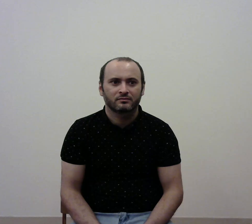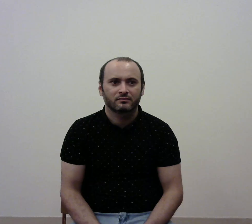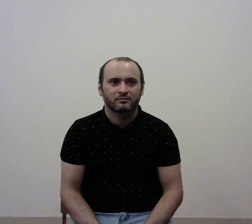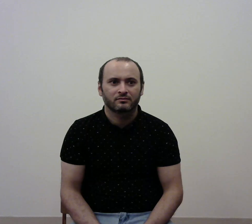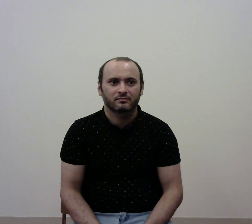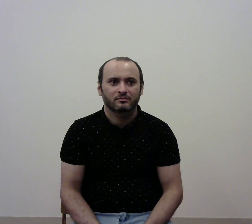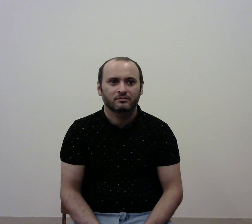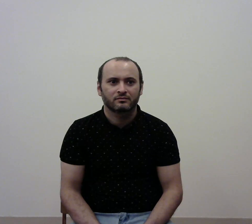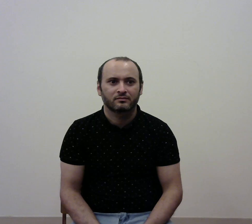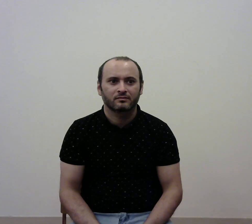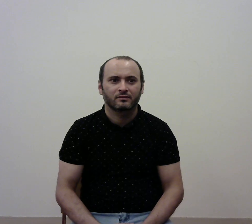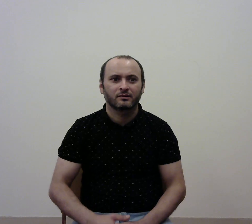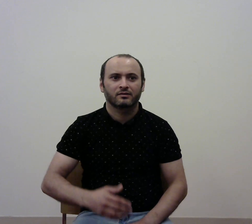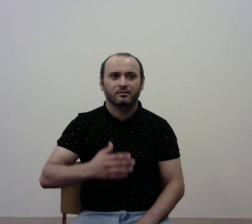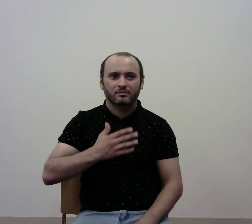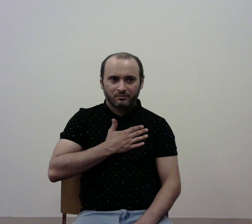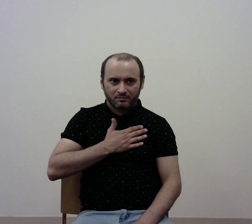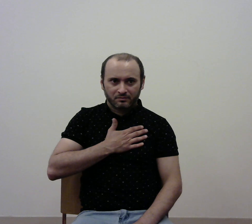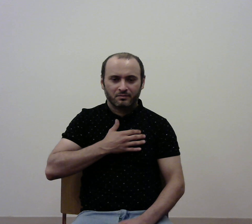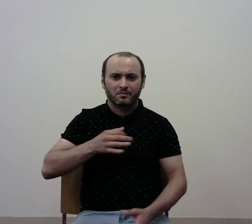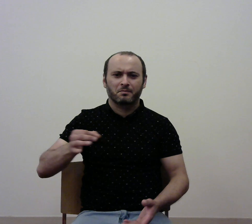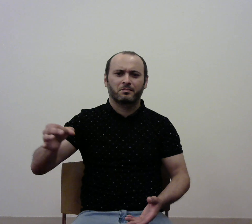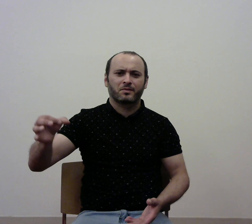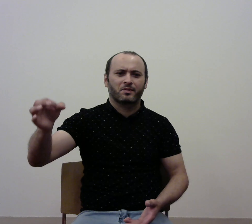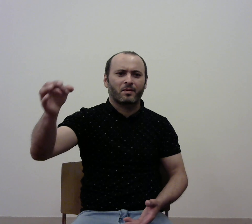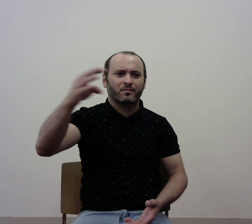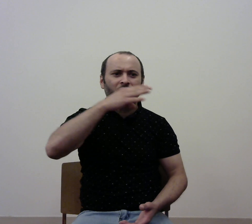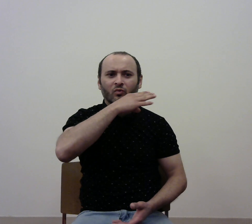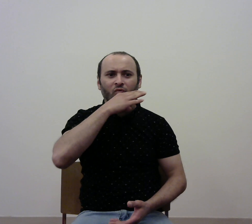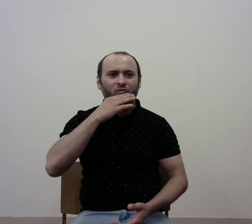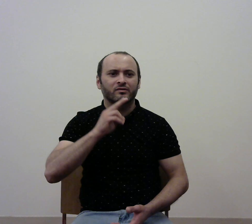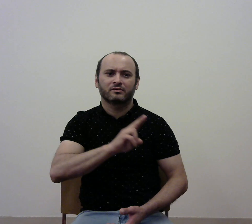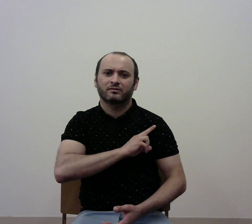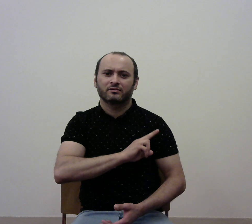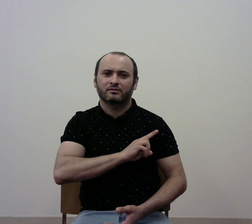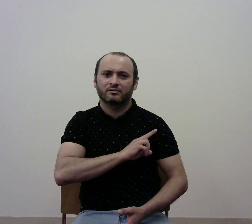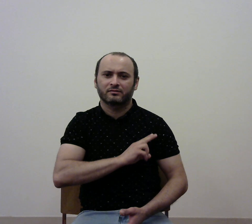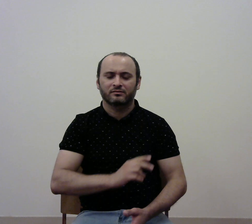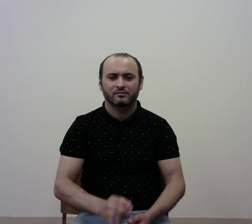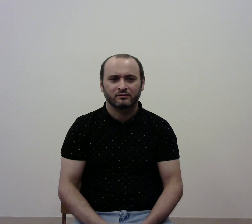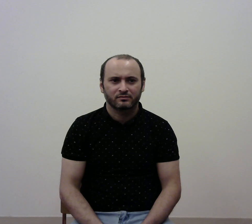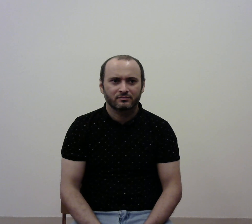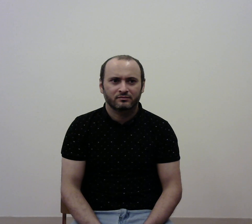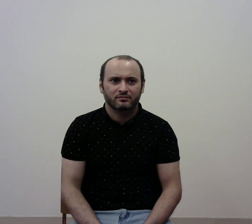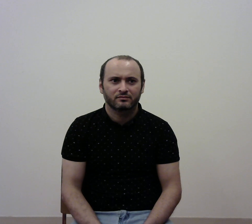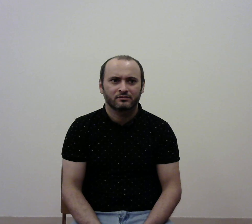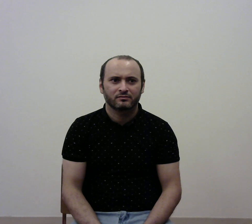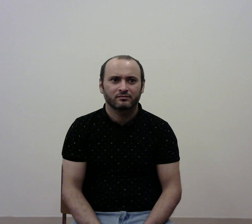Mən səyahət etməyi çox sevirəm